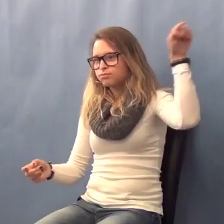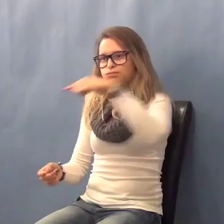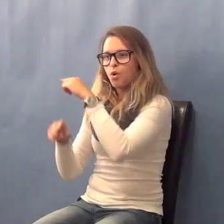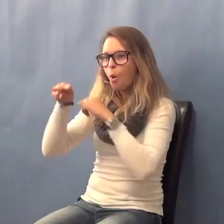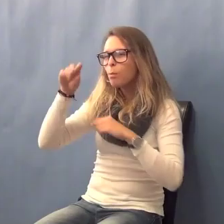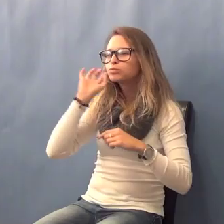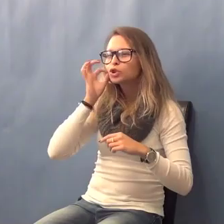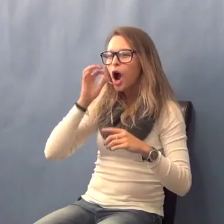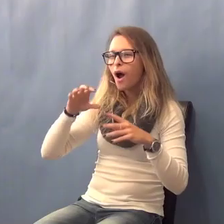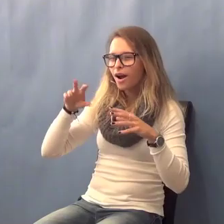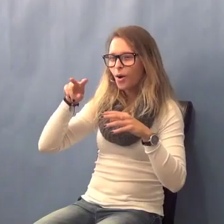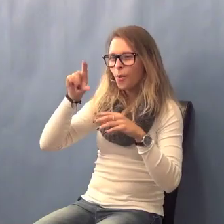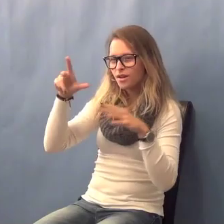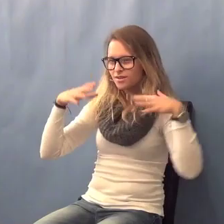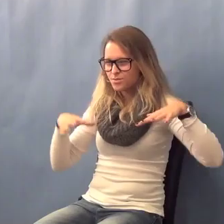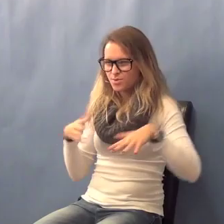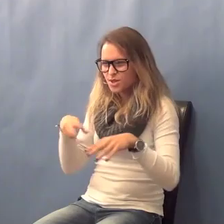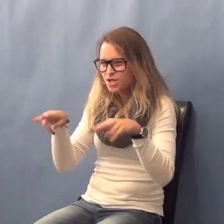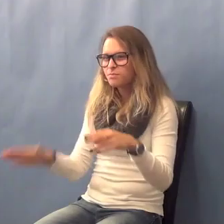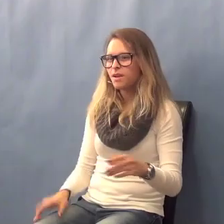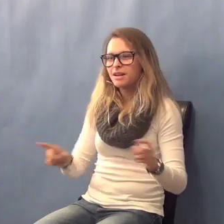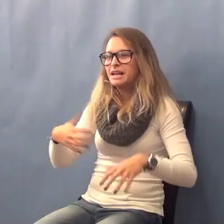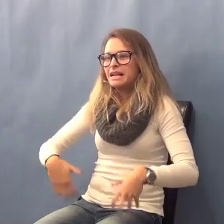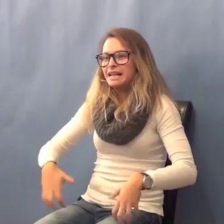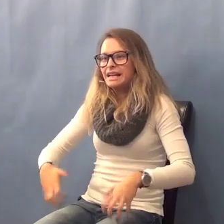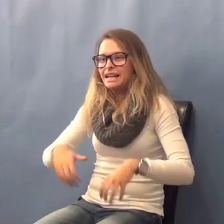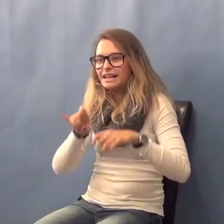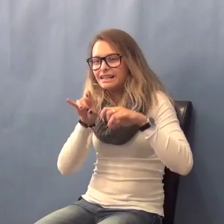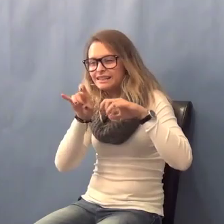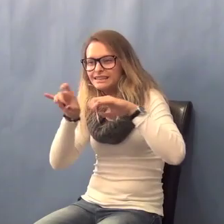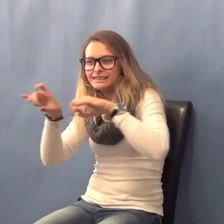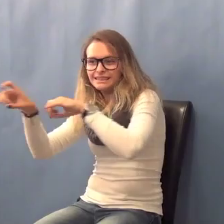Pszczoły z ula zaatakowały psa i ten zaczął szybko uciekać.